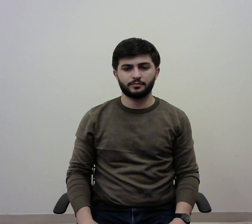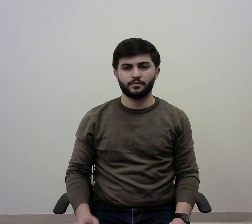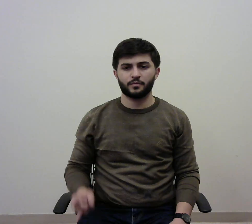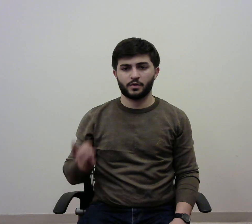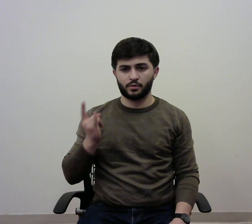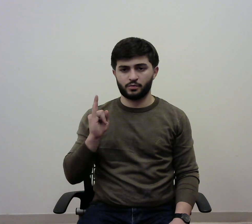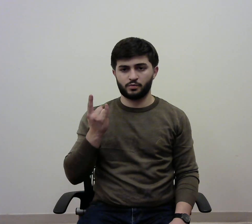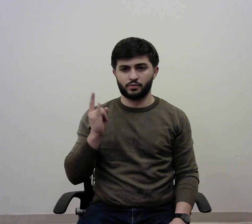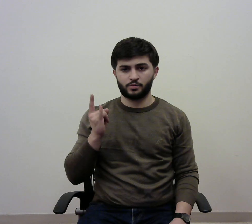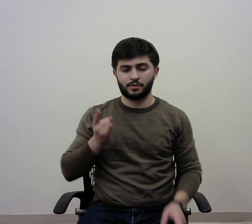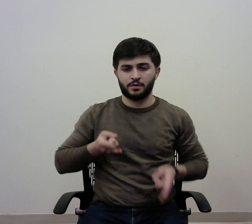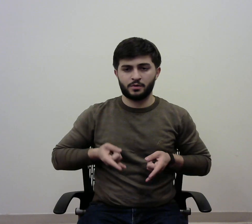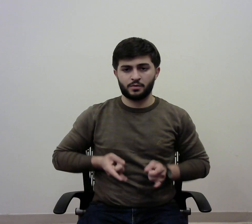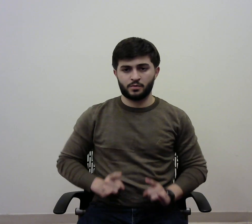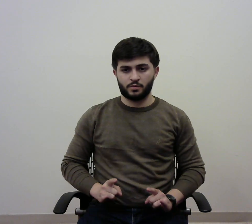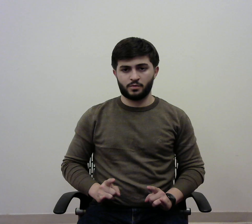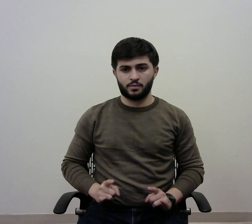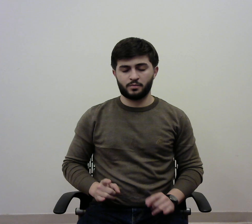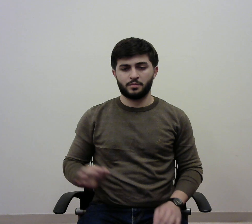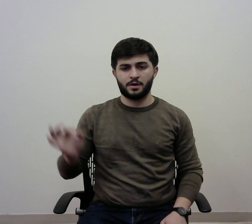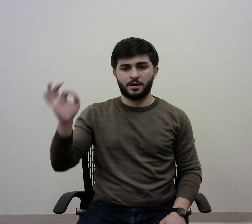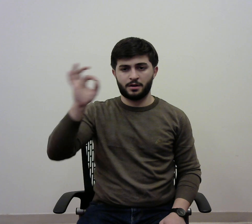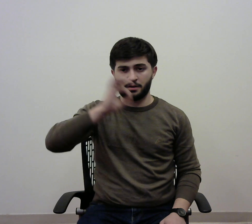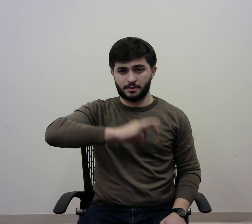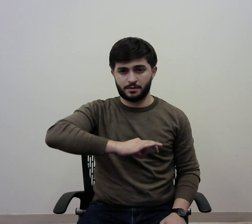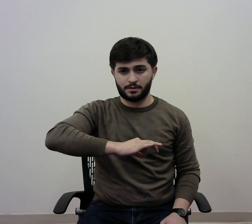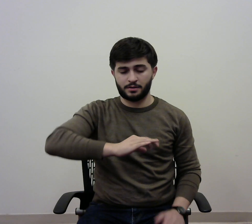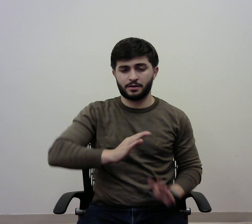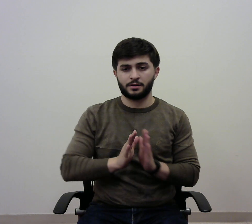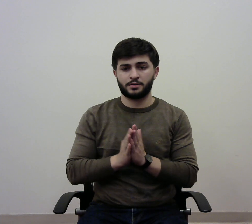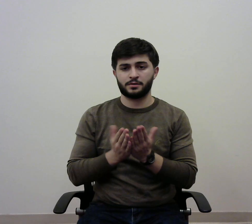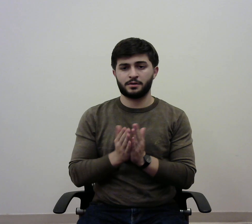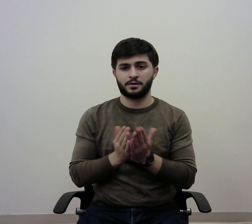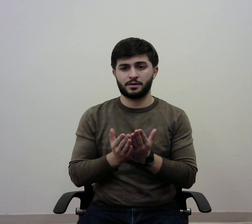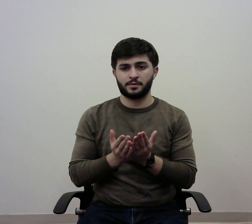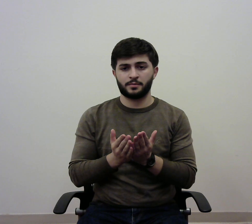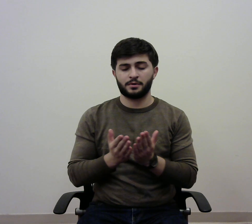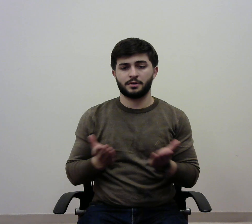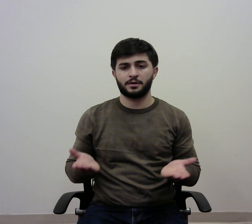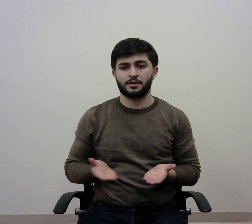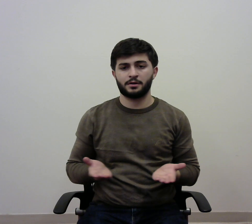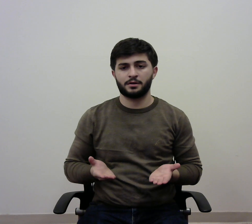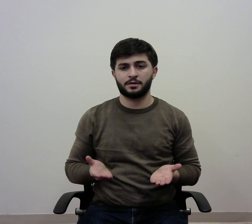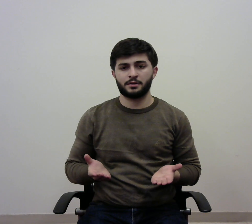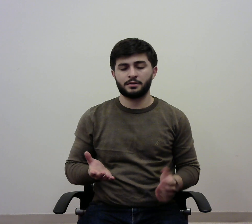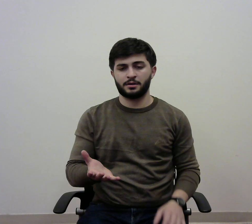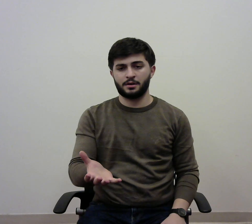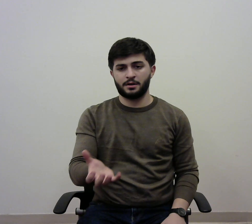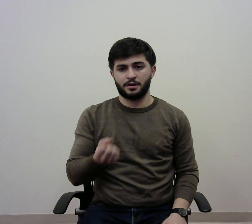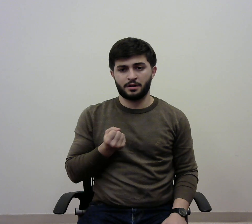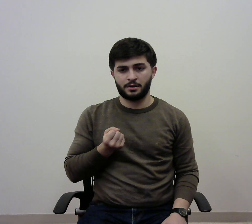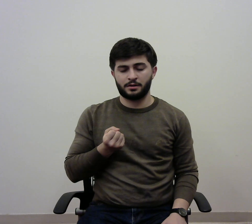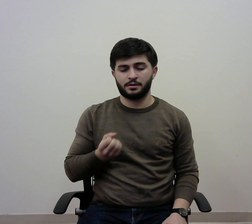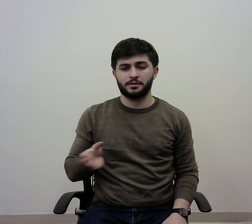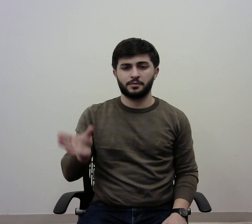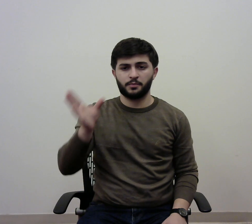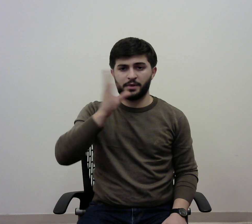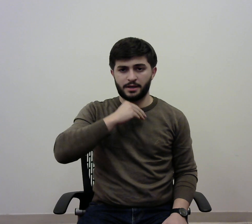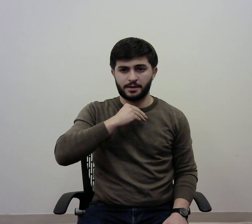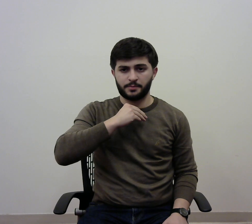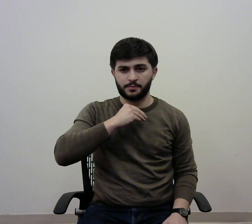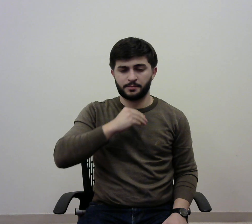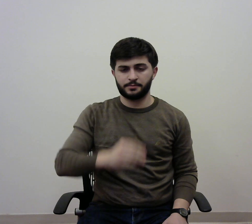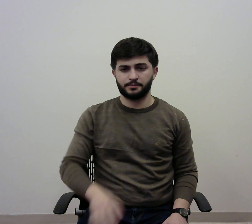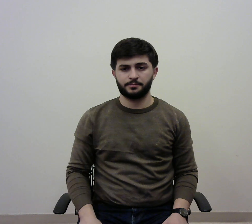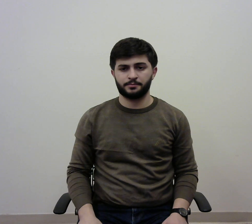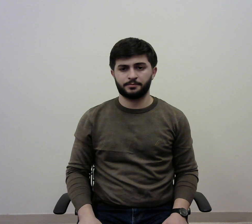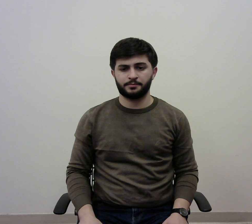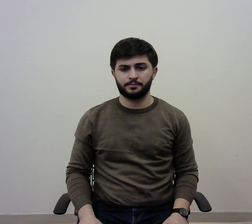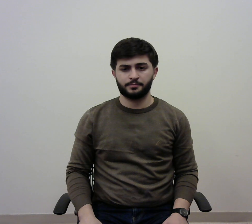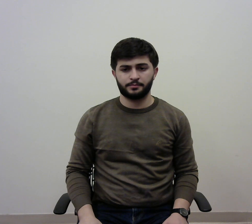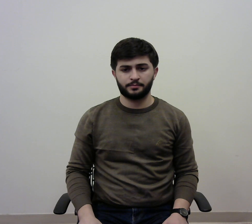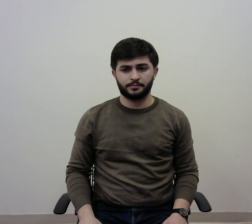Uşağın doğum haqqında şəhadətnaməsini hardan ala bilərəm?